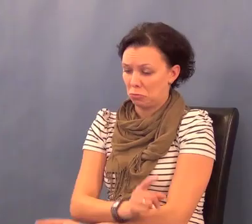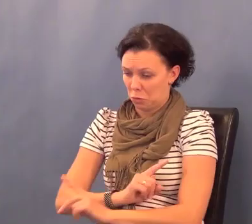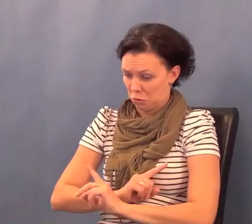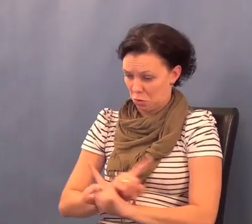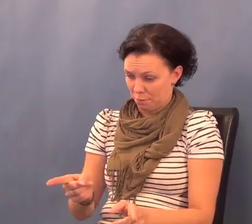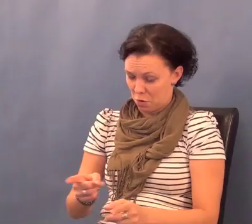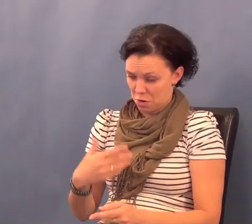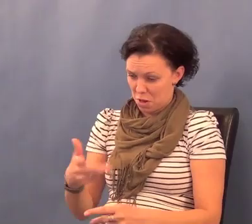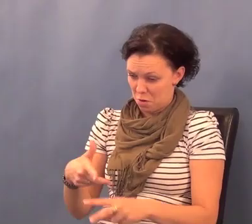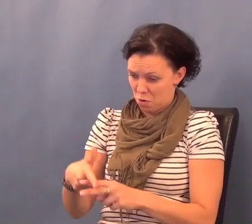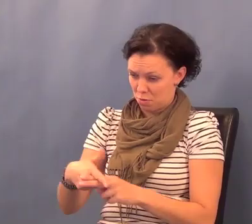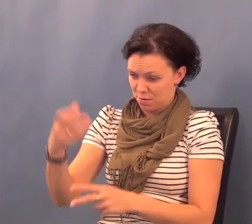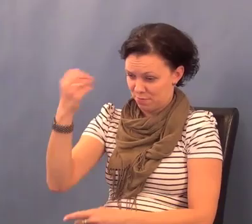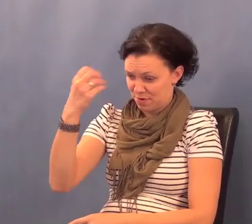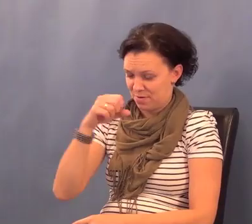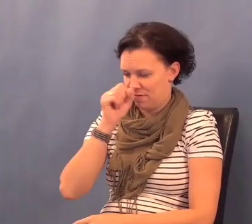Nie wolno dać koniowi korzystać z prysznica?